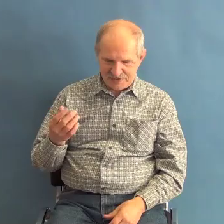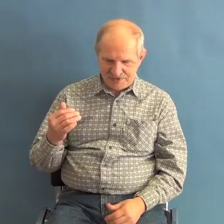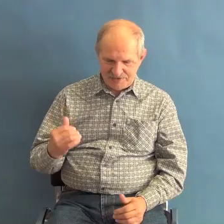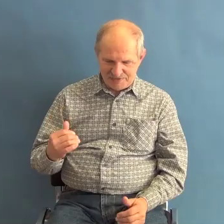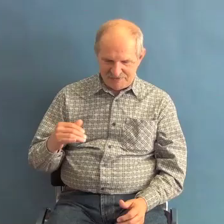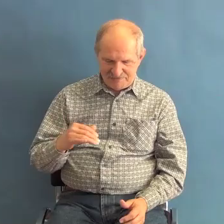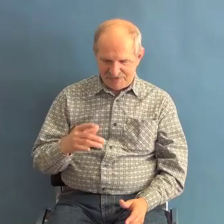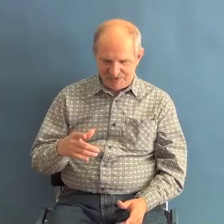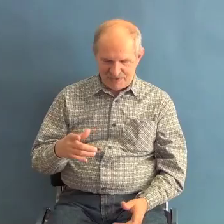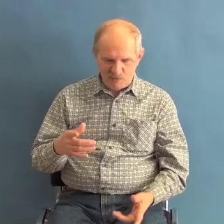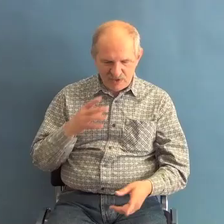Siedzi na ławce.